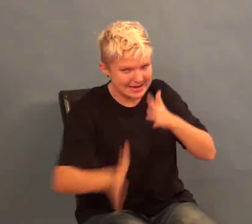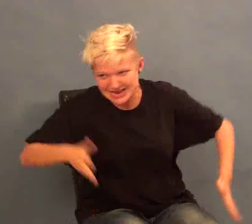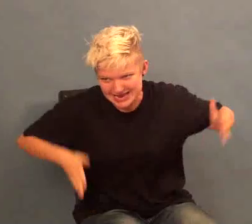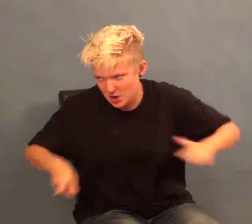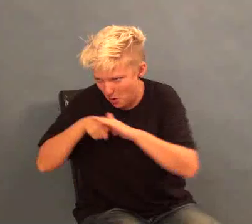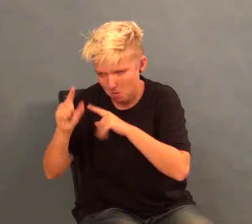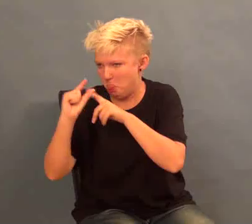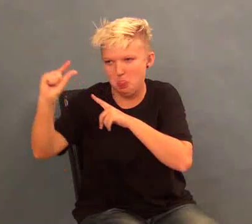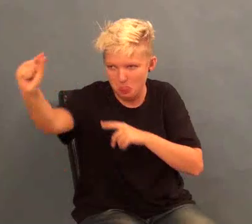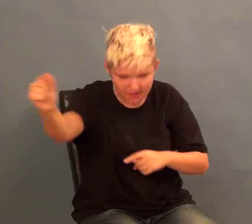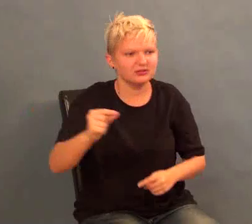Wybiega, ucieka.